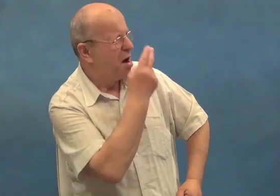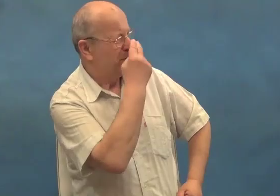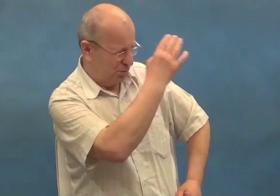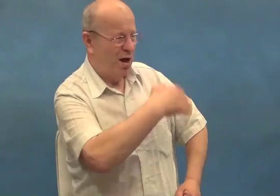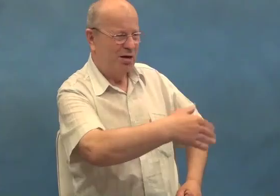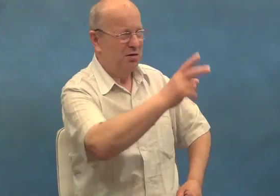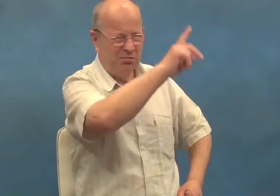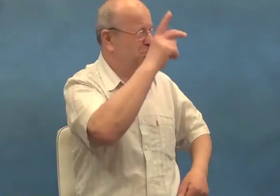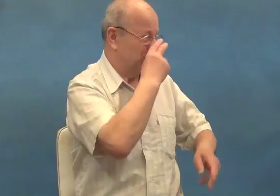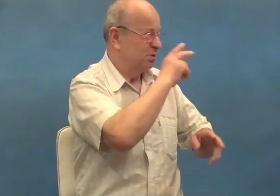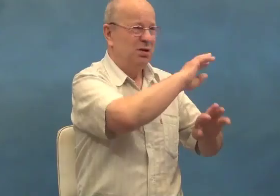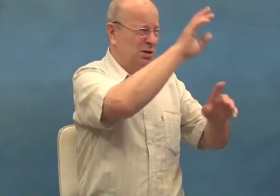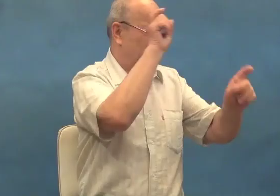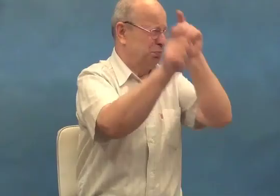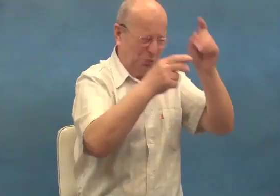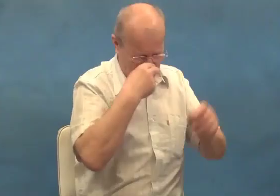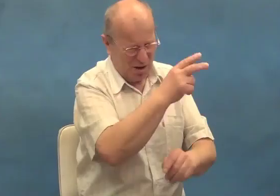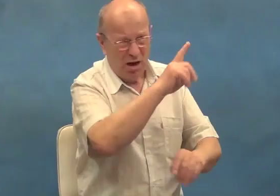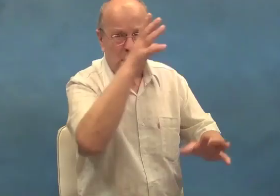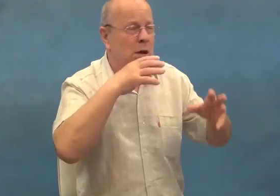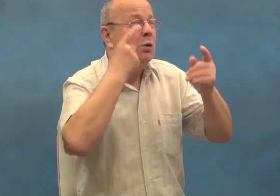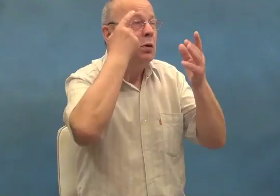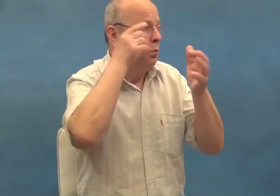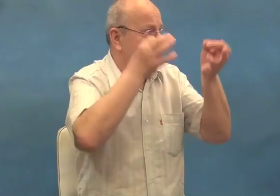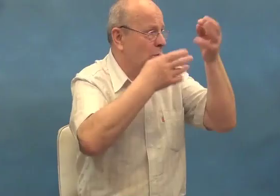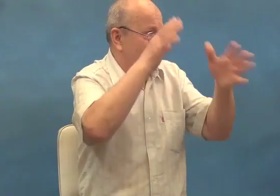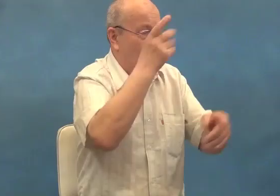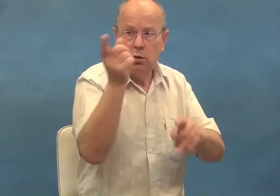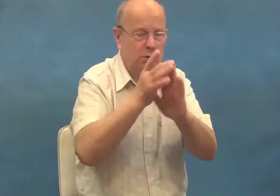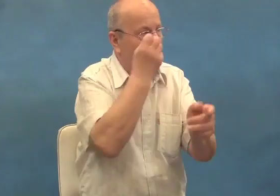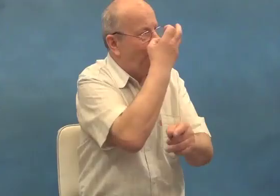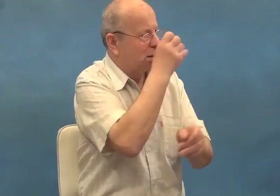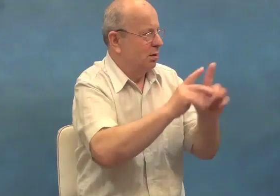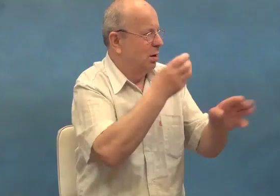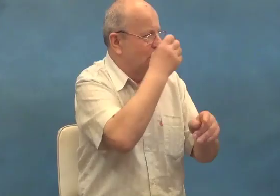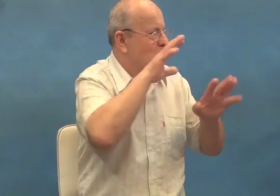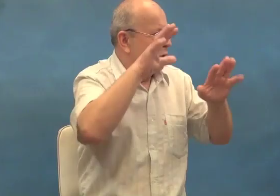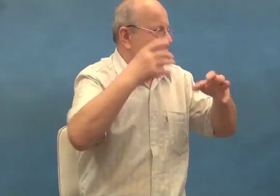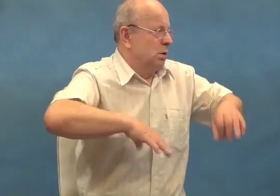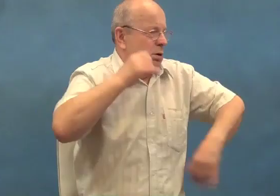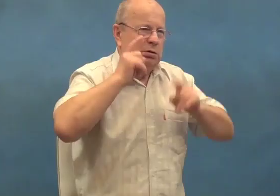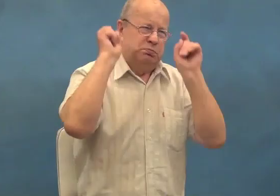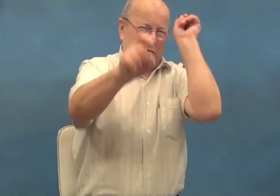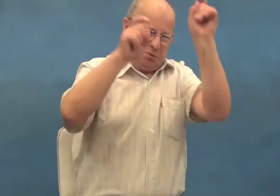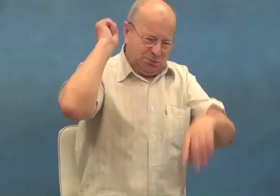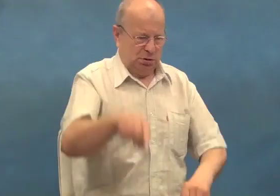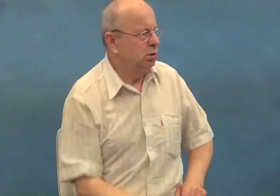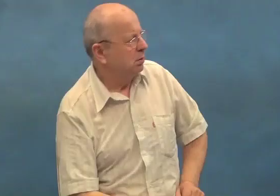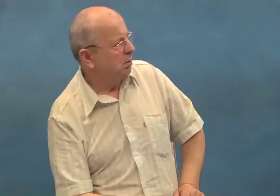Zobaczysz, niedługo inni będą się ostro sprzeciwiać, jej znak migowy to "maj", niedługo będą się sprzeciwiać, dużo osób jest zdenerwowanych.